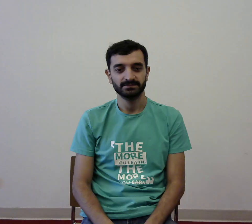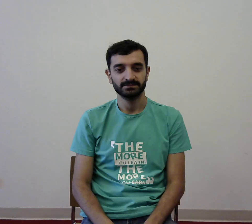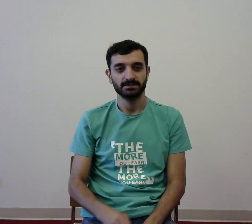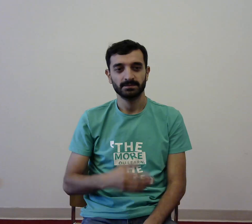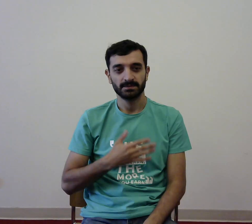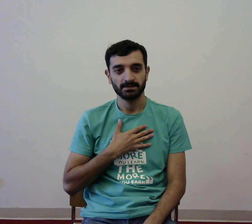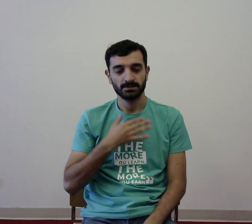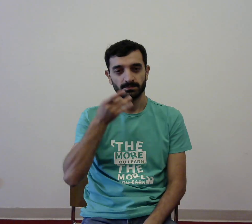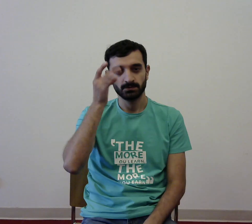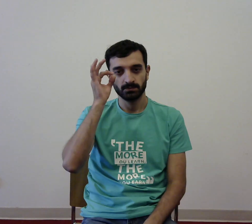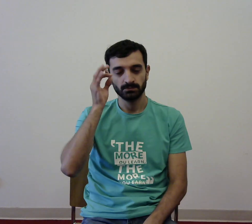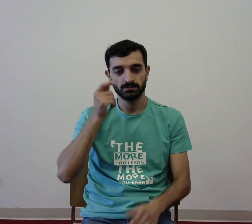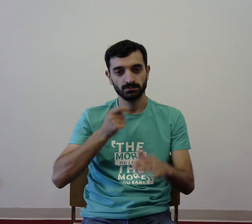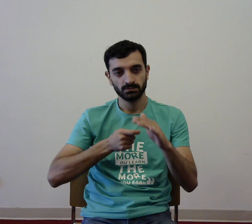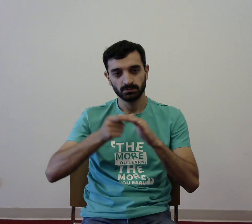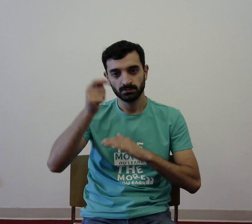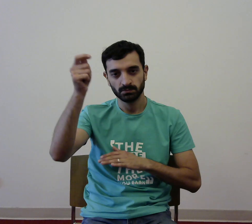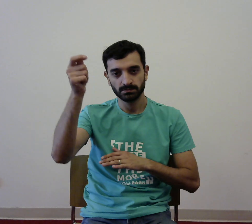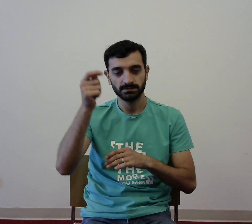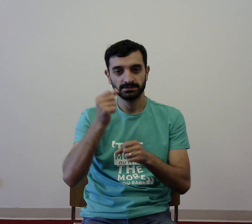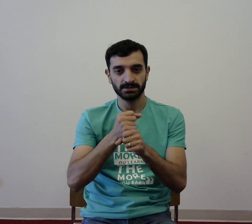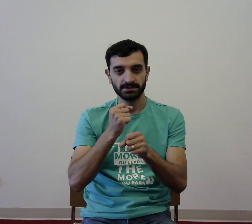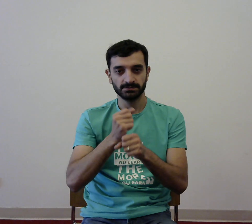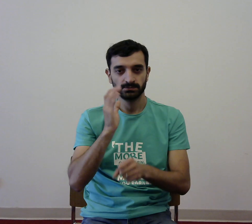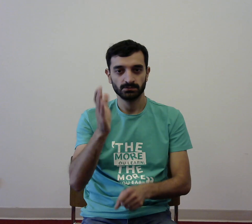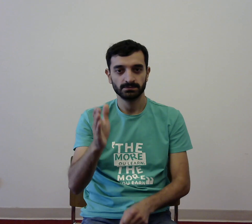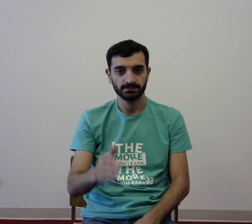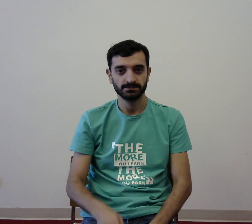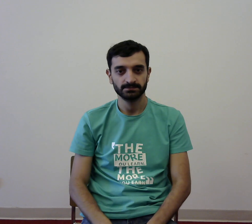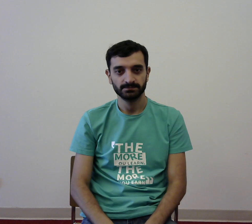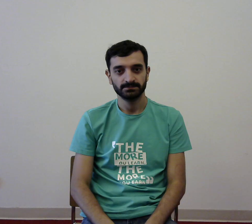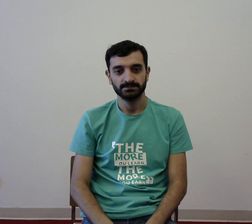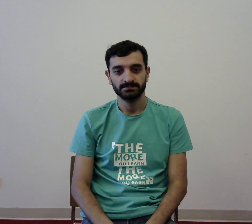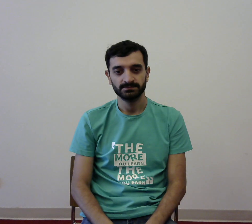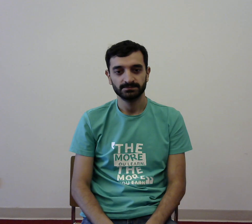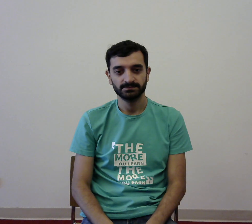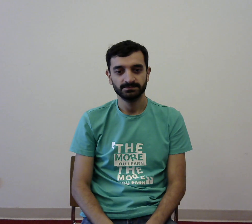Mən polisə müraciət edəcəyəm